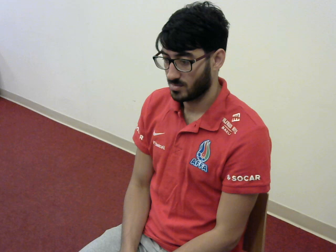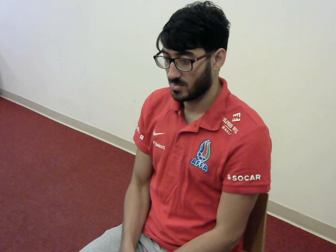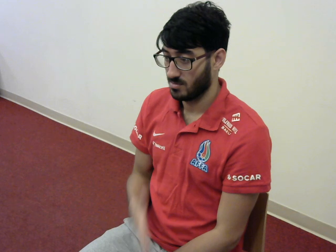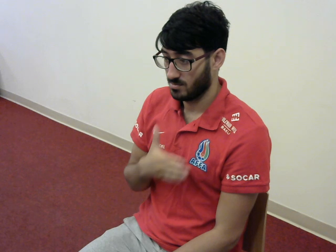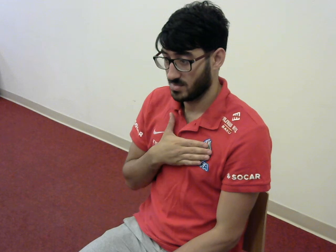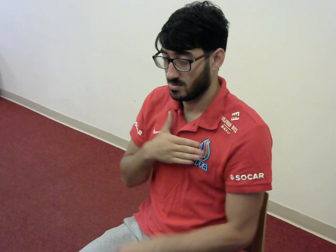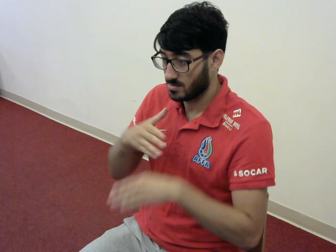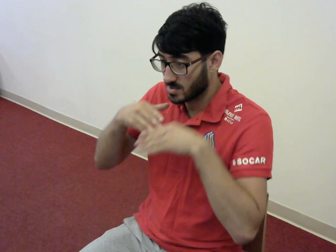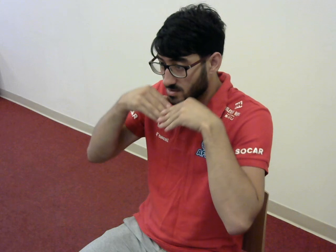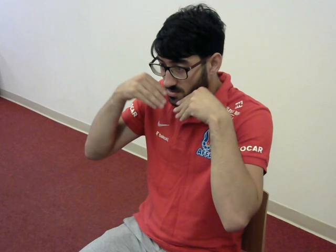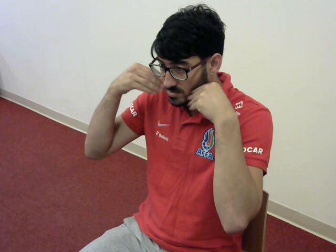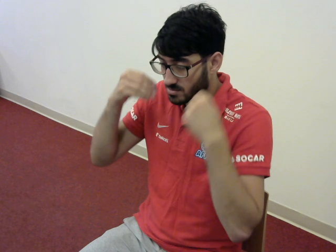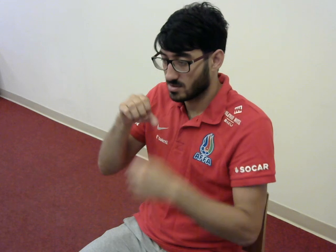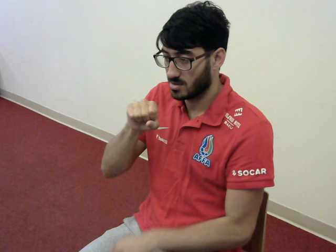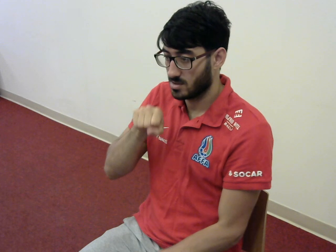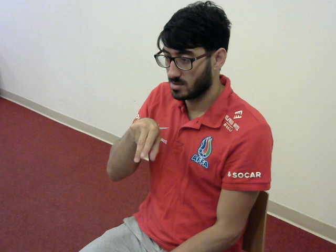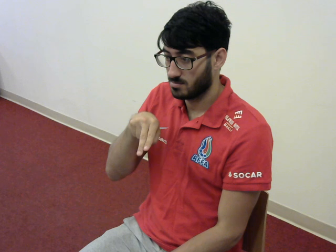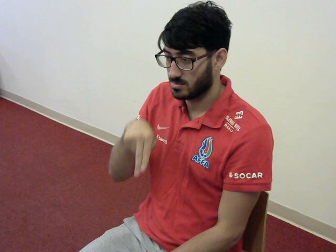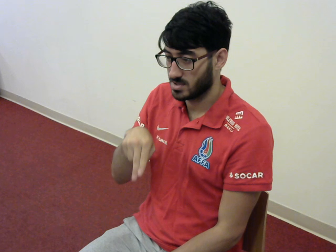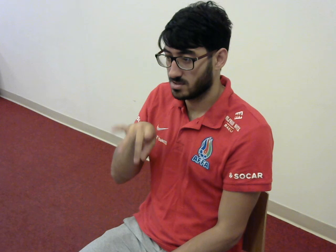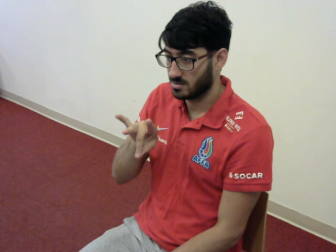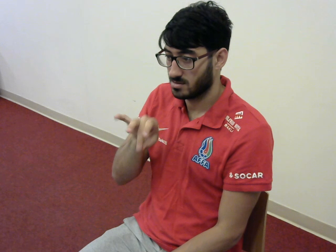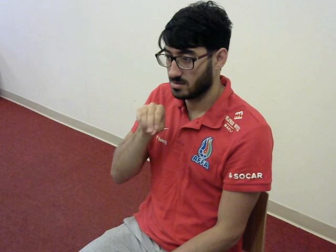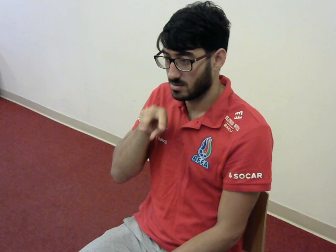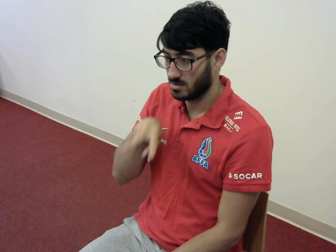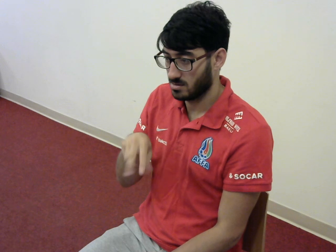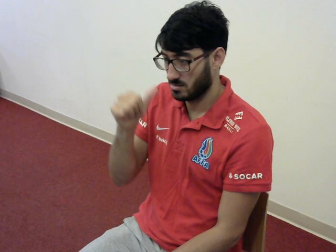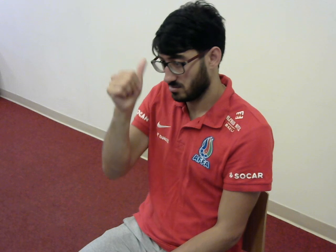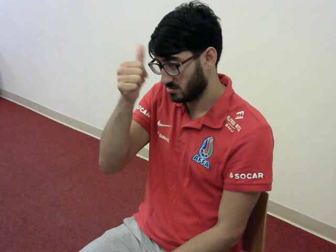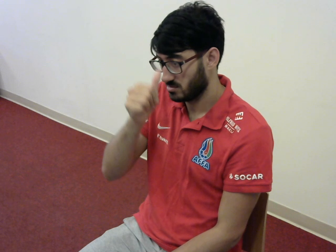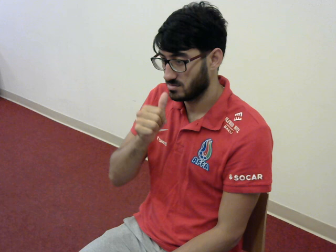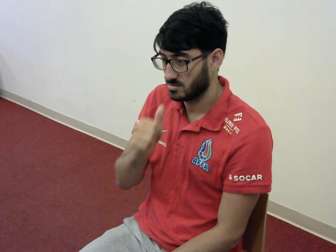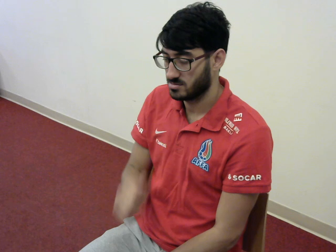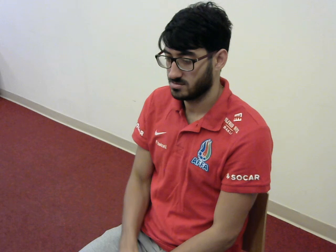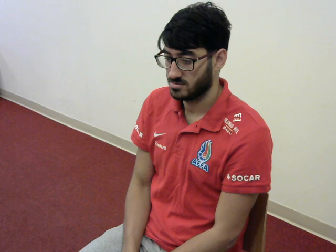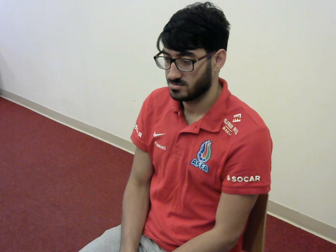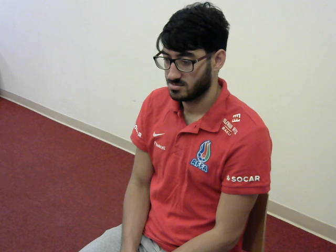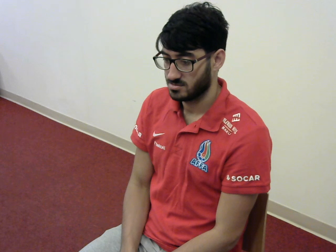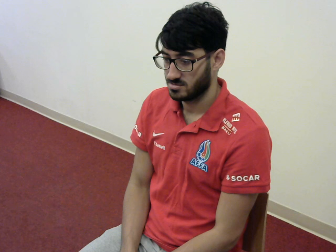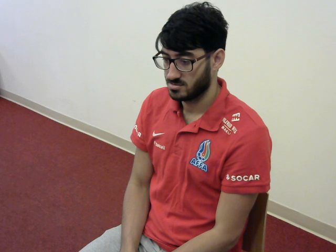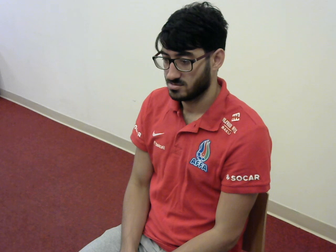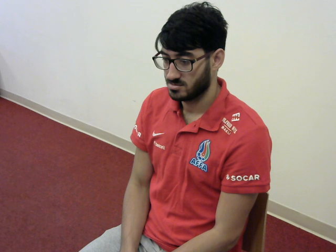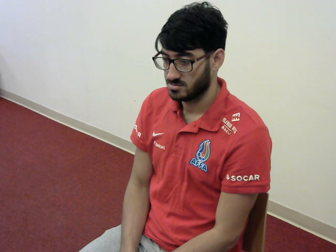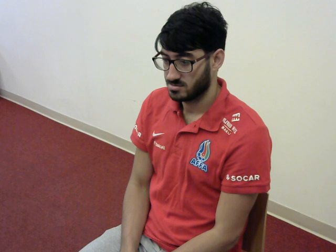Mənim ad günüm aprel ayındadır